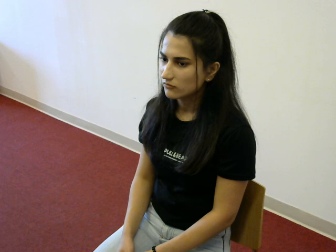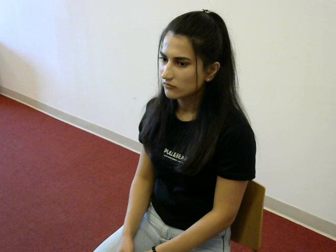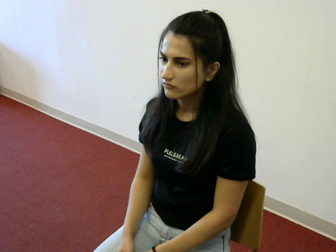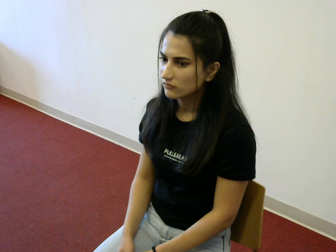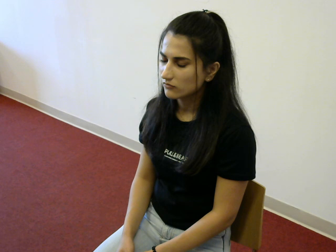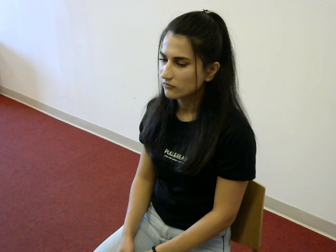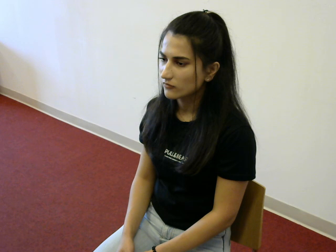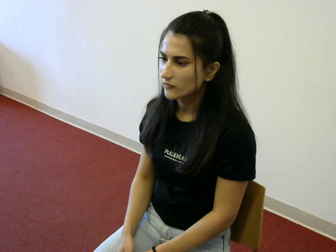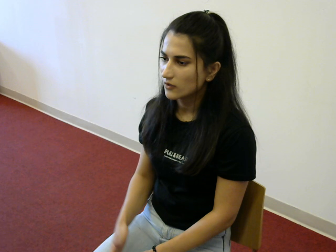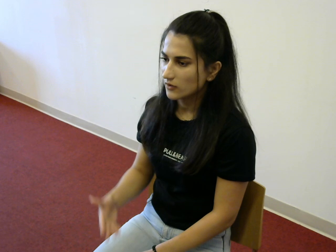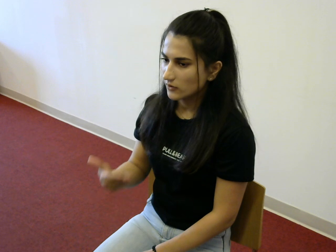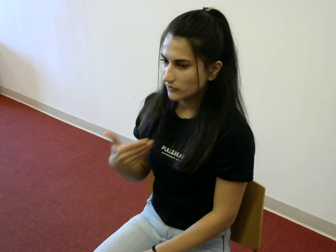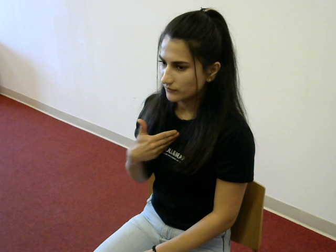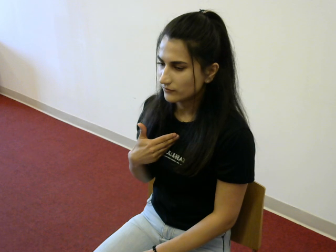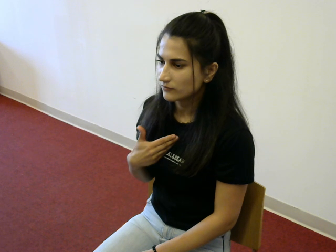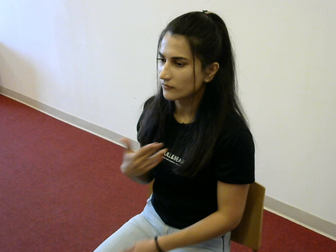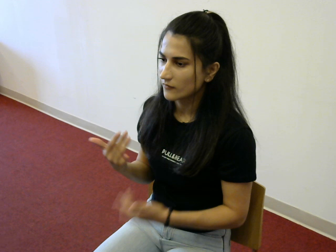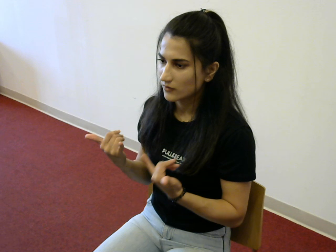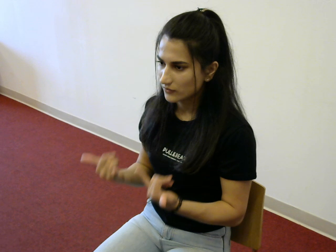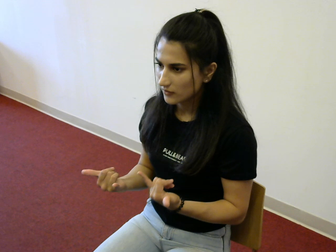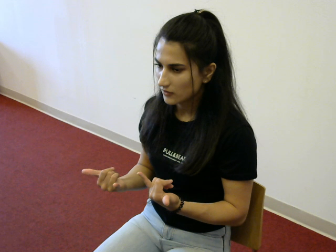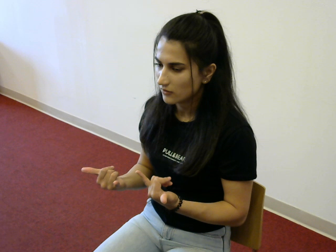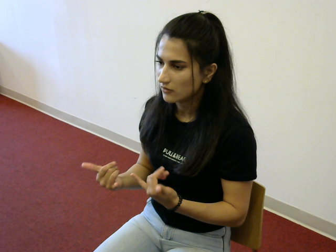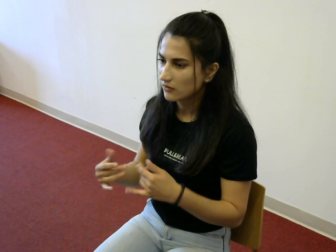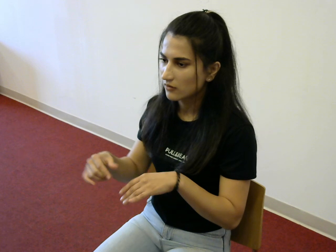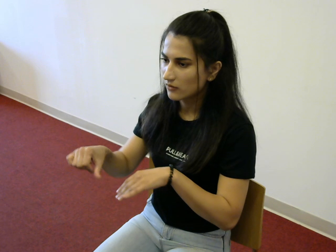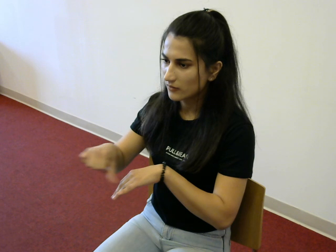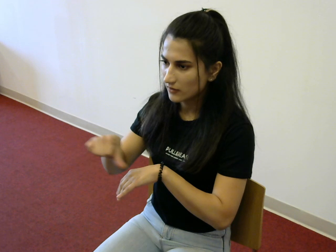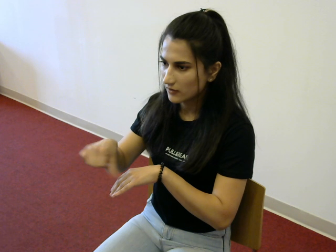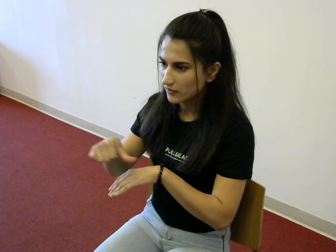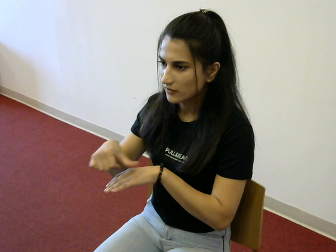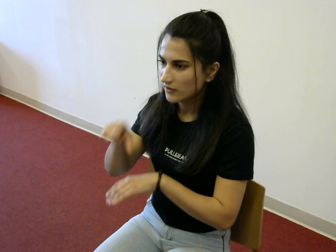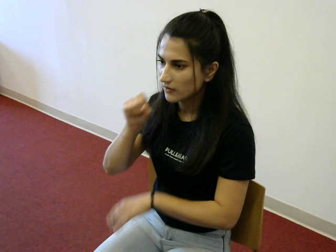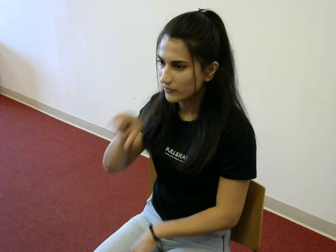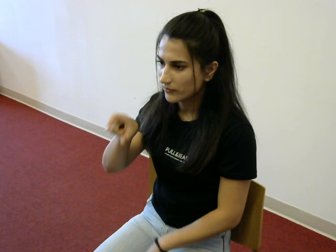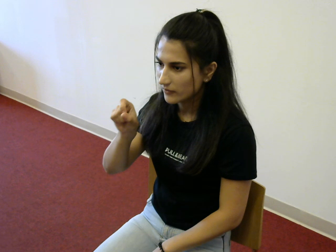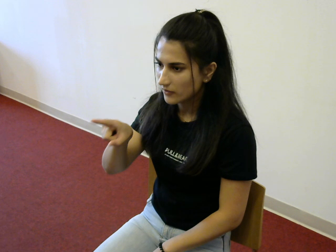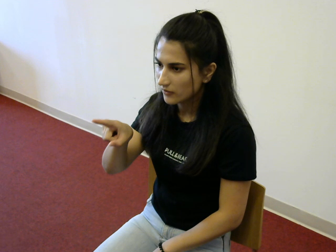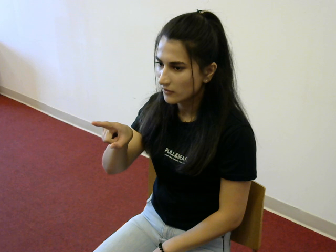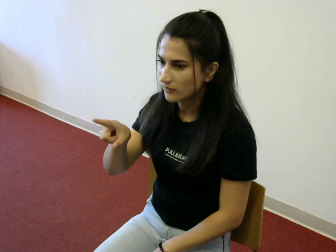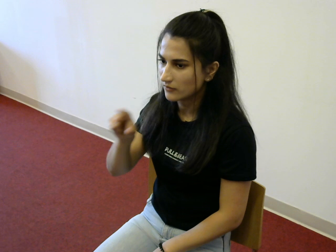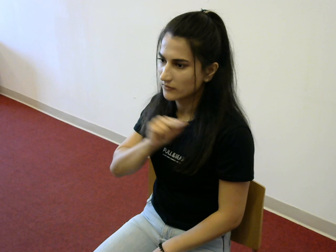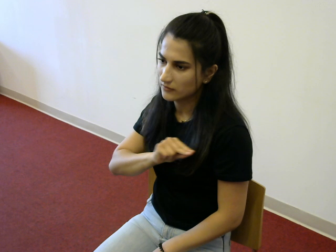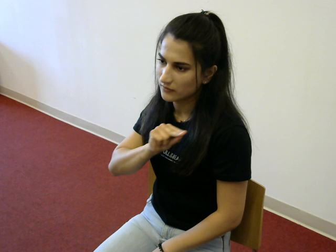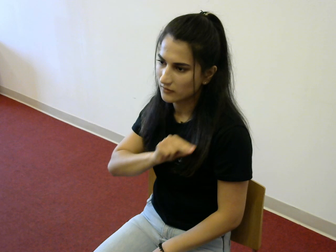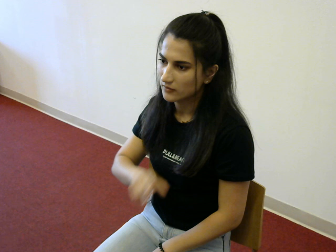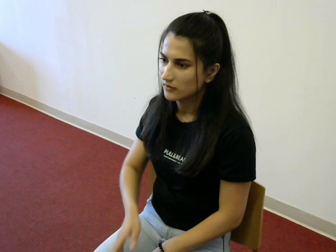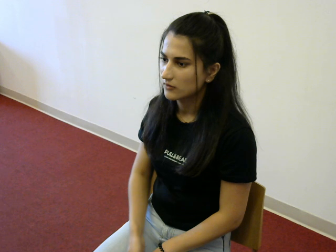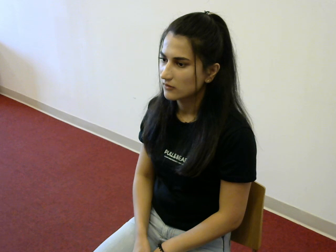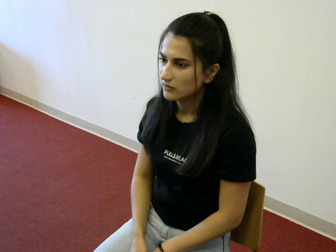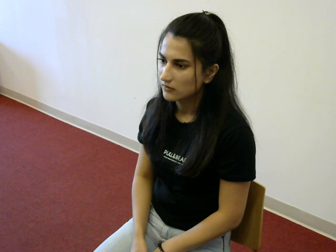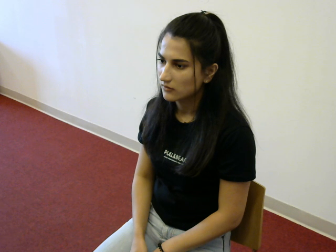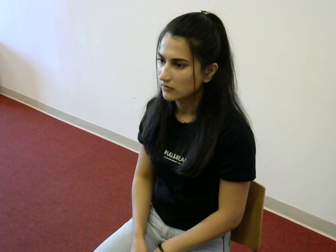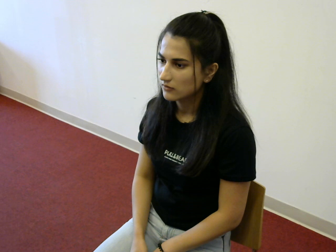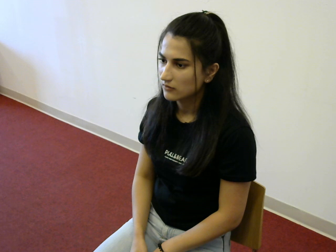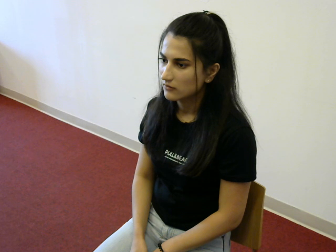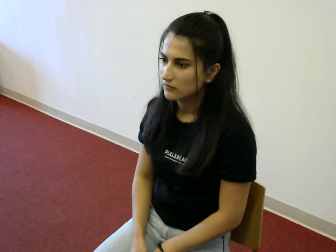Mən indi zərgər işləyirəm